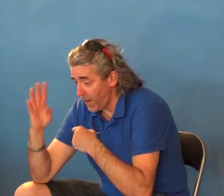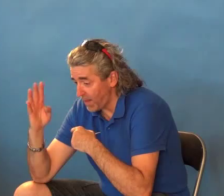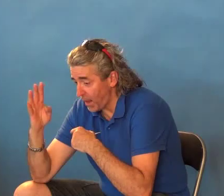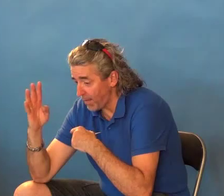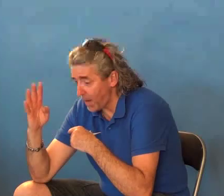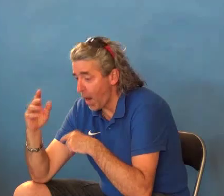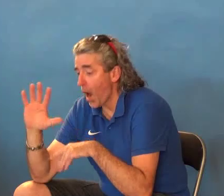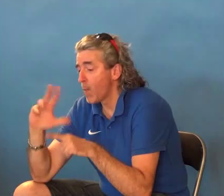Czwartego.